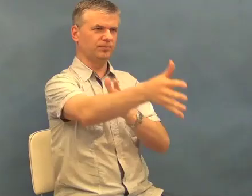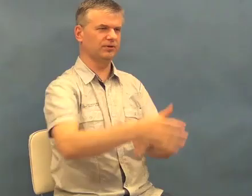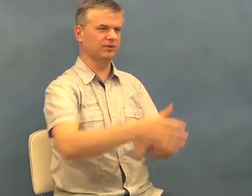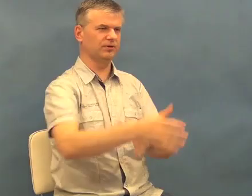Uwaga.